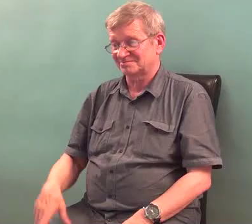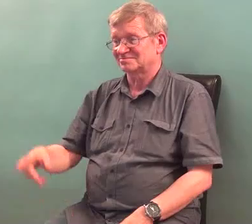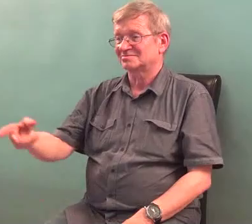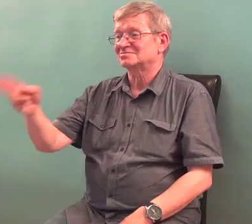Następny.